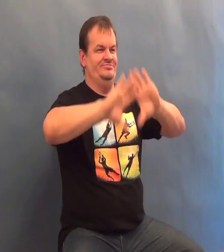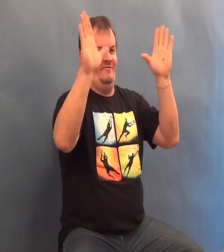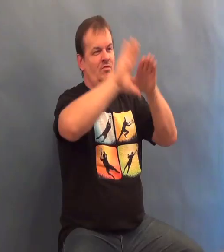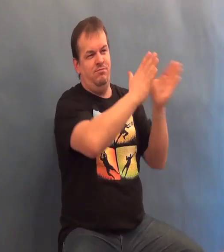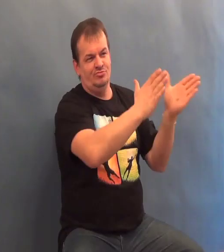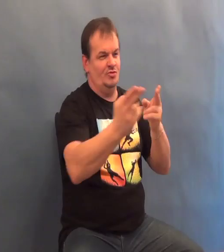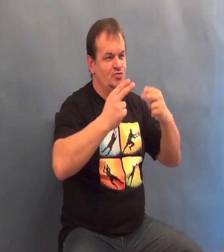Wracają.